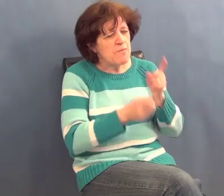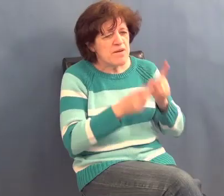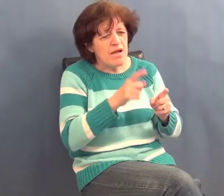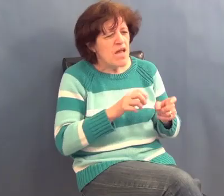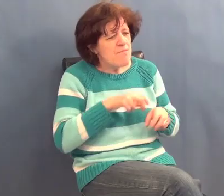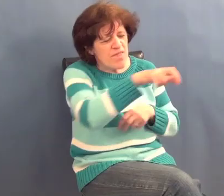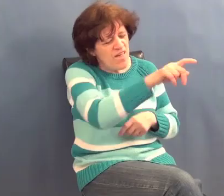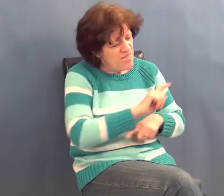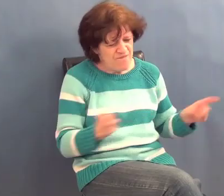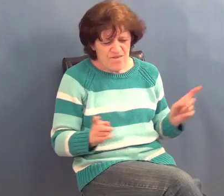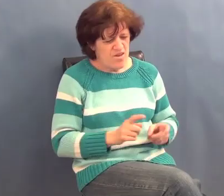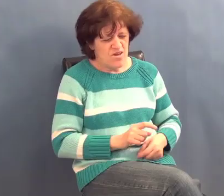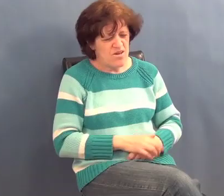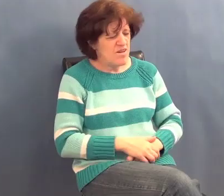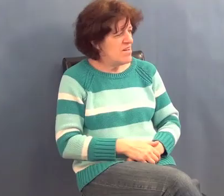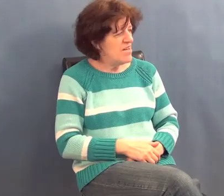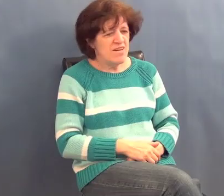Nie wolno szybko chodzić.